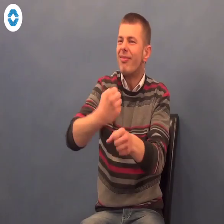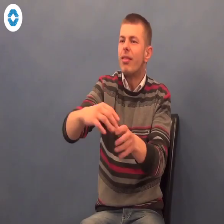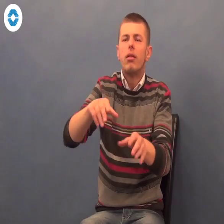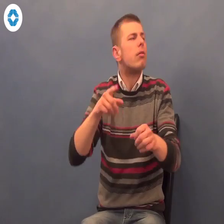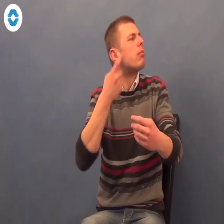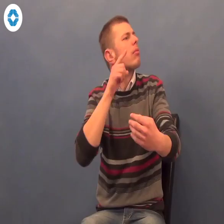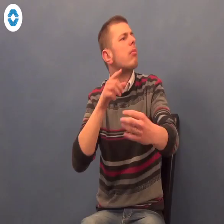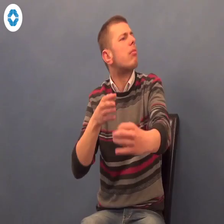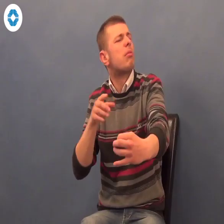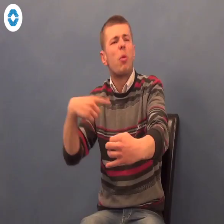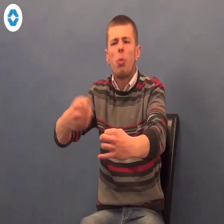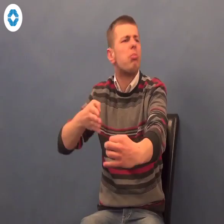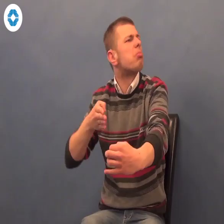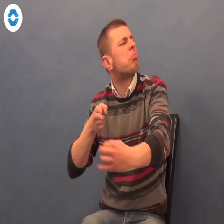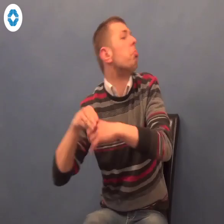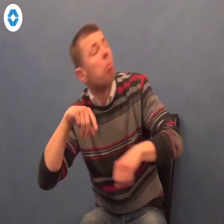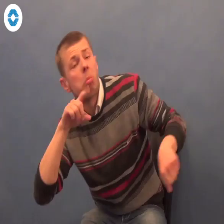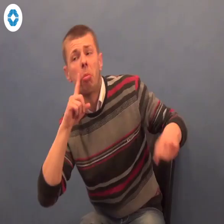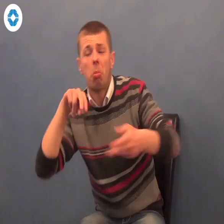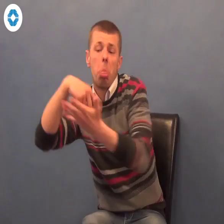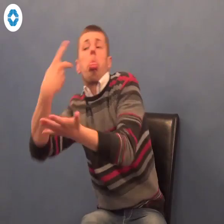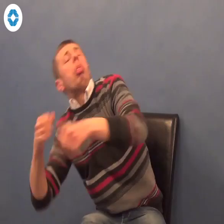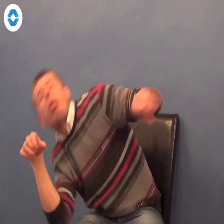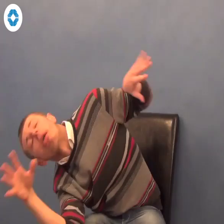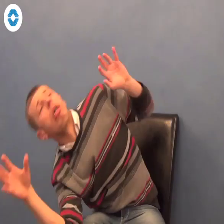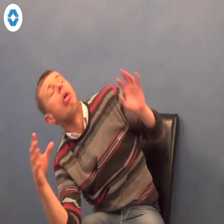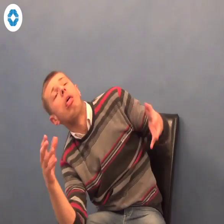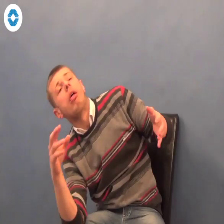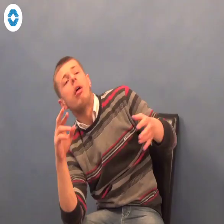Chłopak nadal jest odwrócony, nie zauważa kamieni i uderza w nie. Upada.